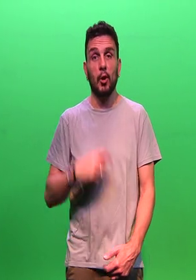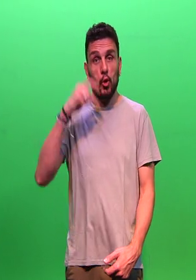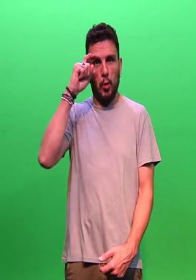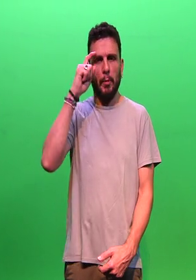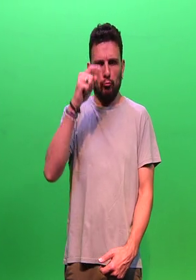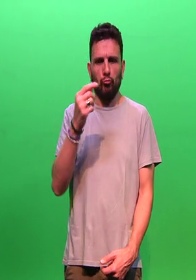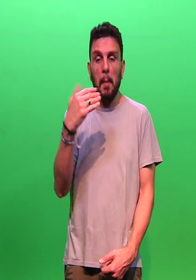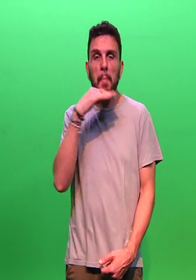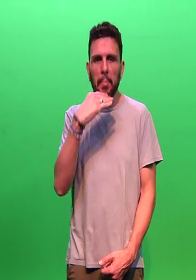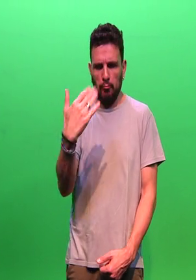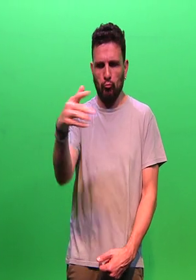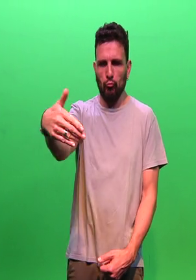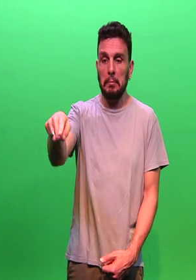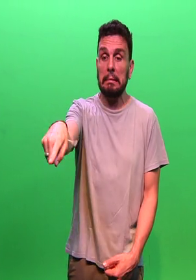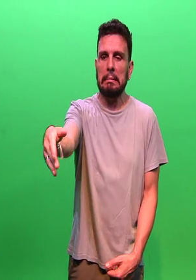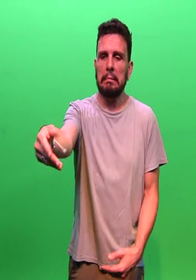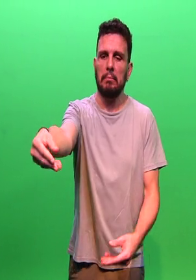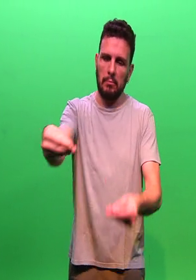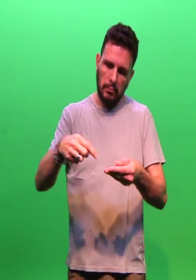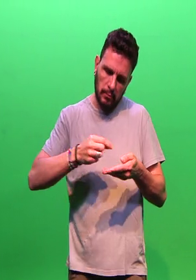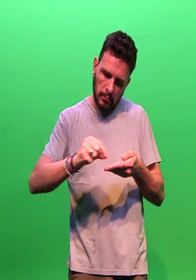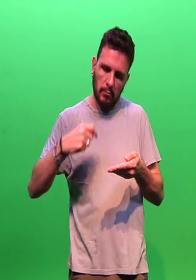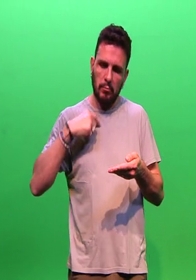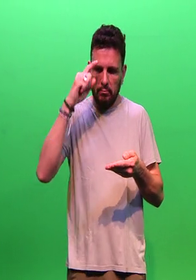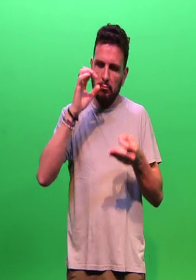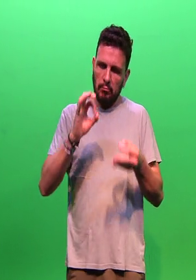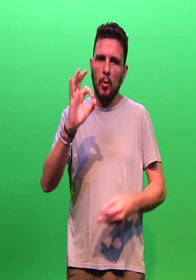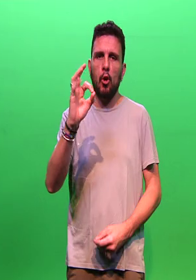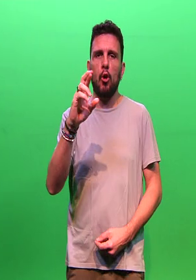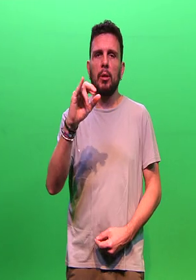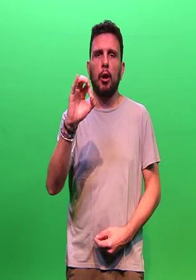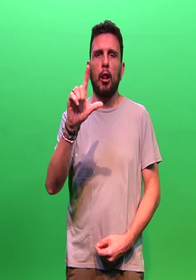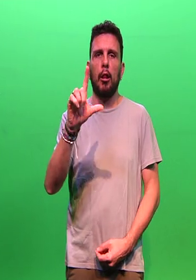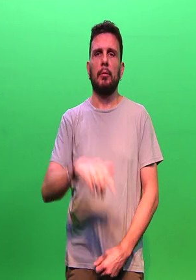El meu nom? Sí, dona'm un paper, aquell d'allà. Em dic així, Oriol.